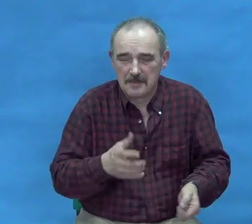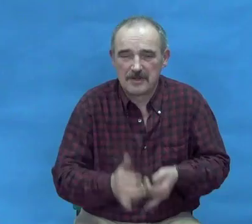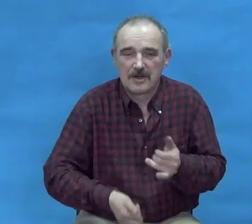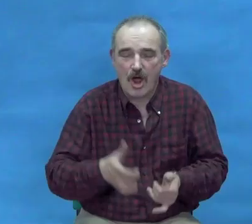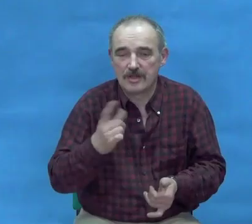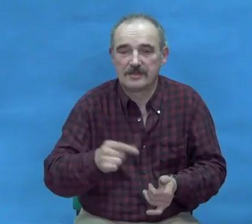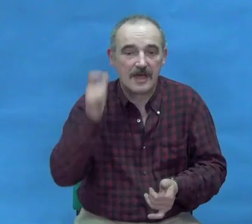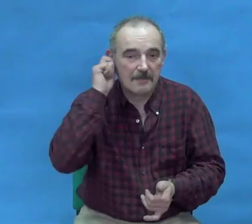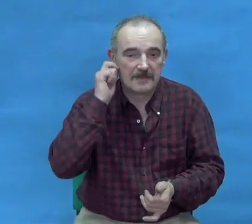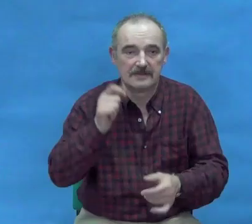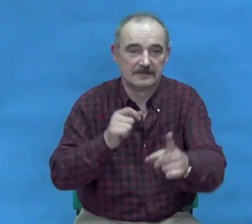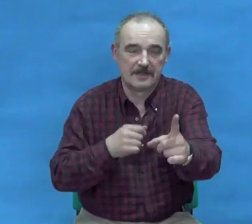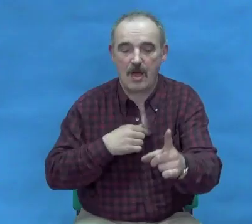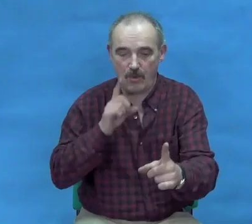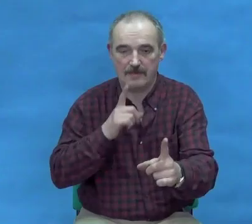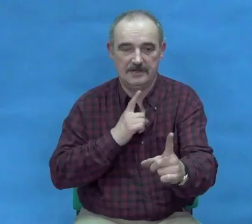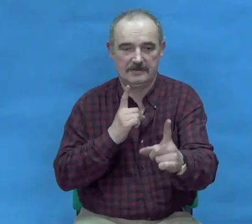Z naprzeciwka nadjechała dziewczyna, minęli się.